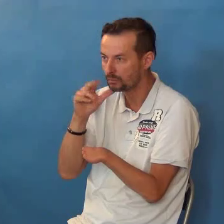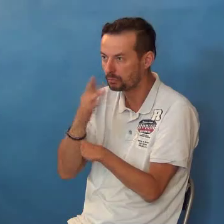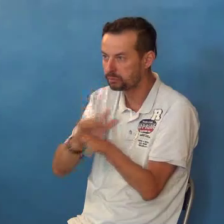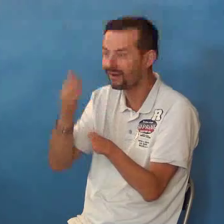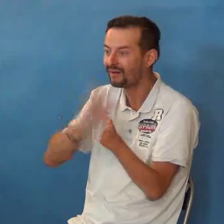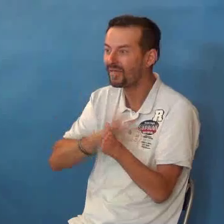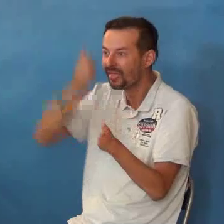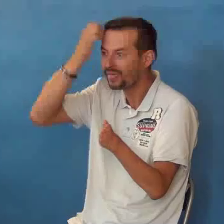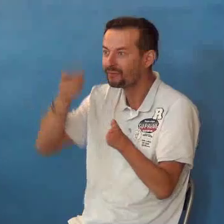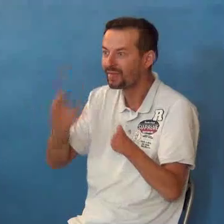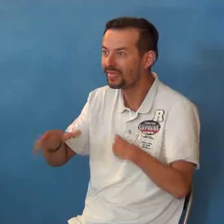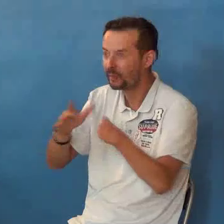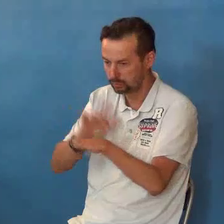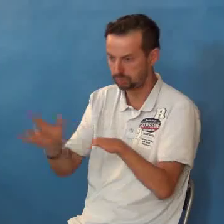Wcześniej w słoiku była żaba, a teraz nie ma żaby.